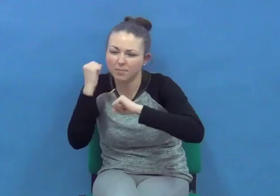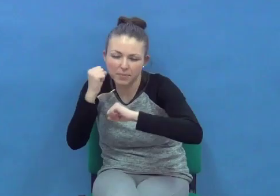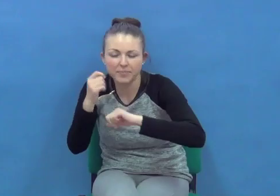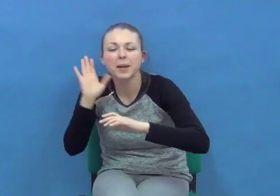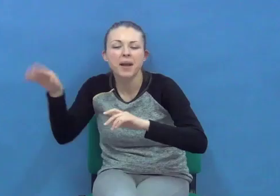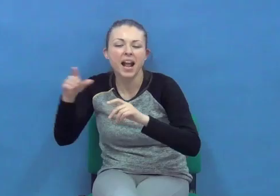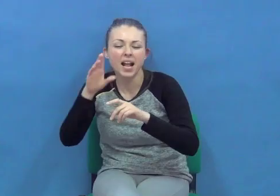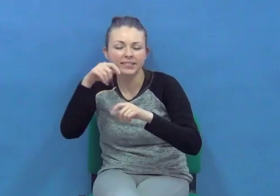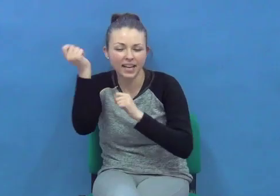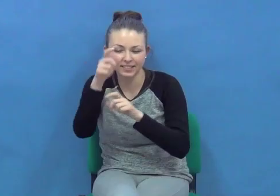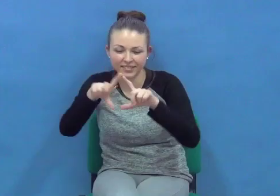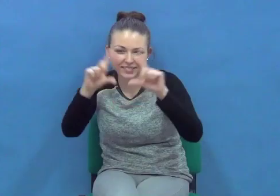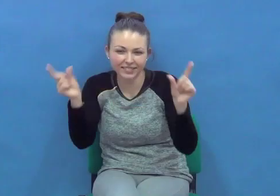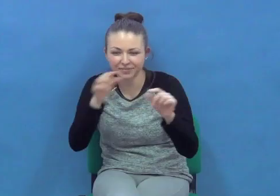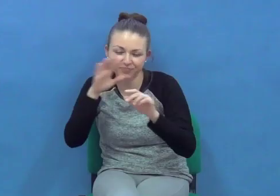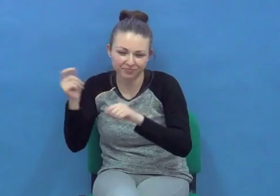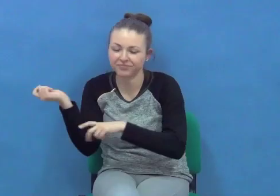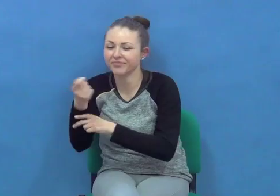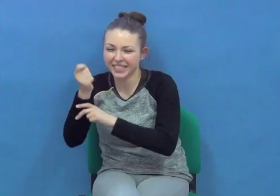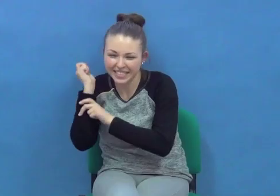Chcieli zatem wyłamać drzwi specjalnym narzędziem.